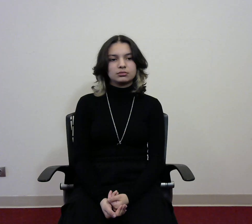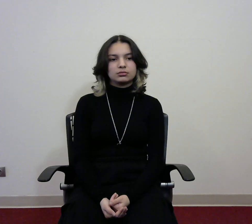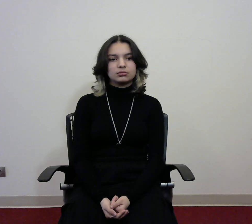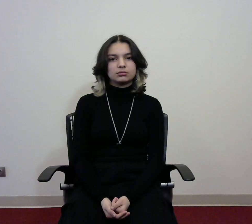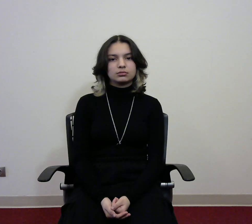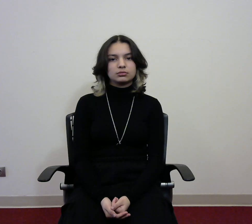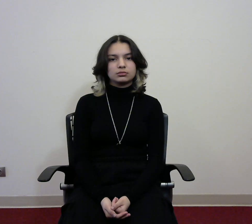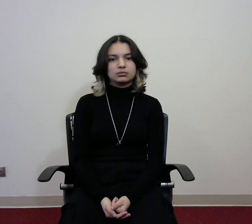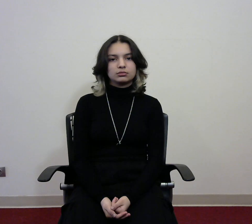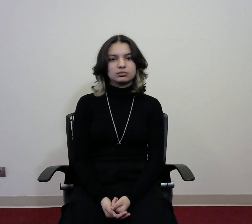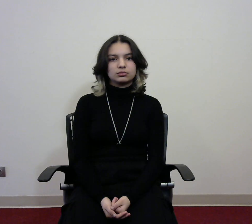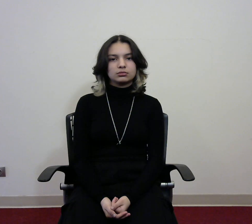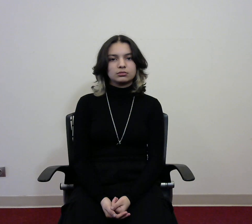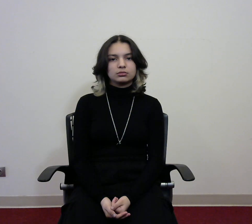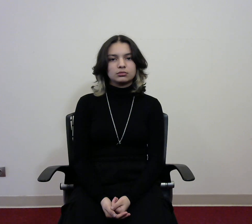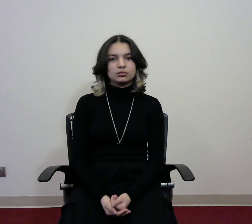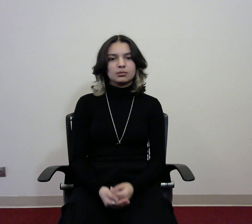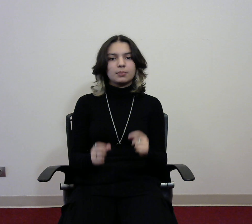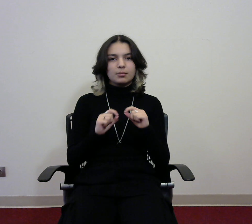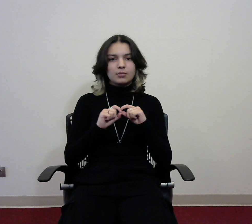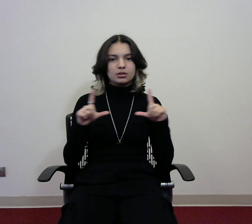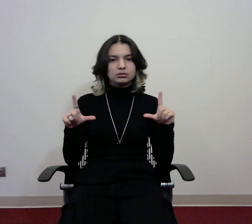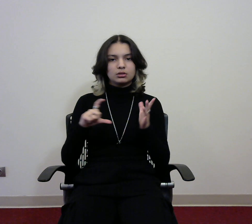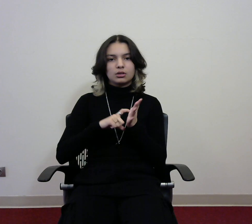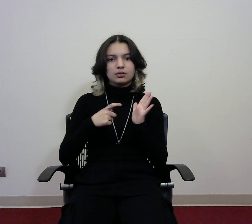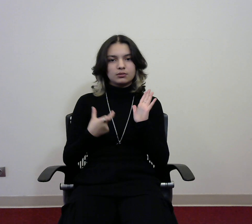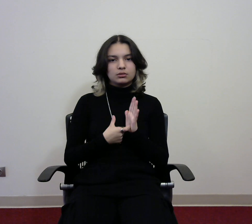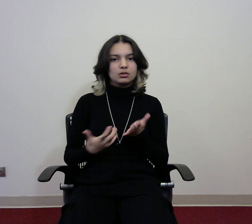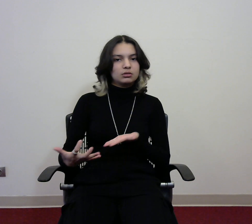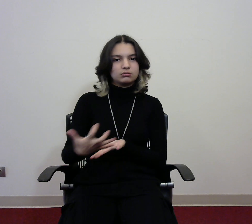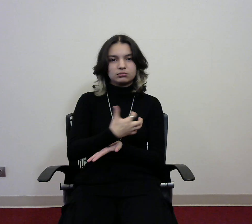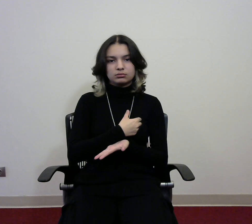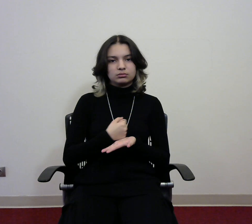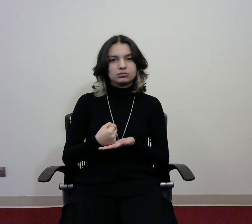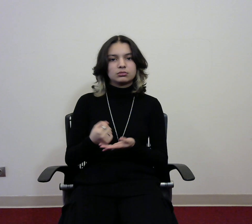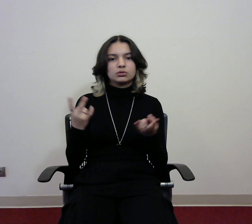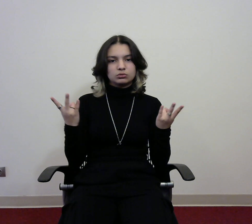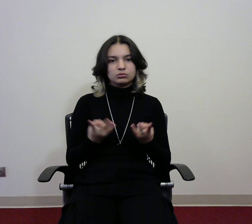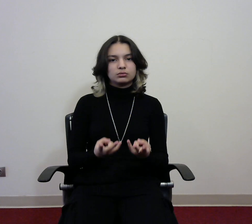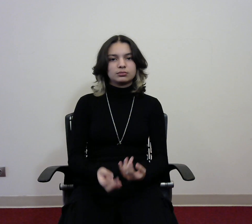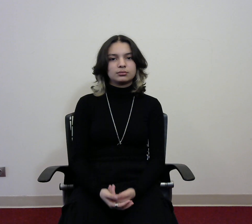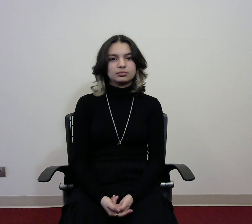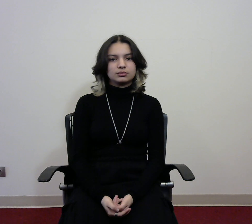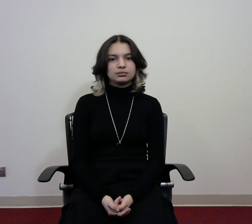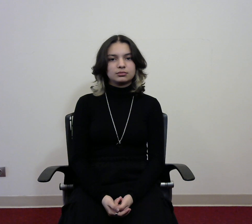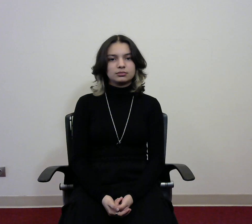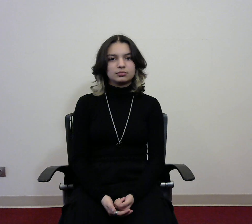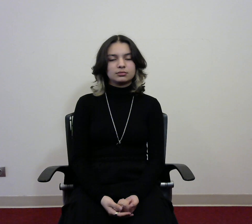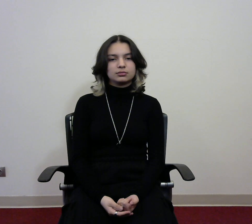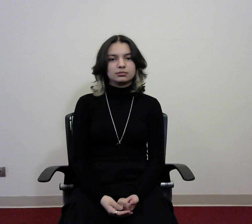Məktəbdə otaqları yığışdırmaq lazımdır